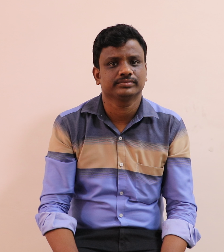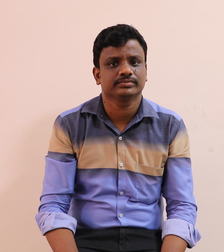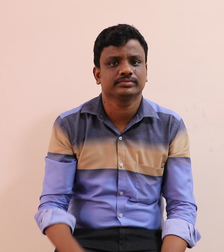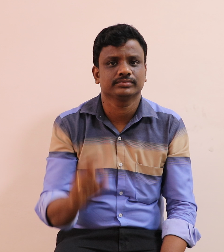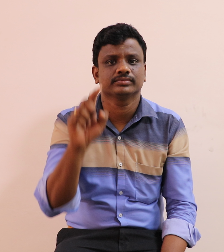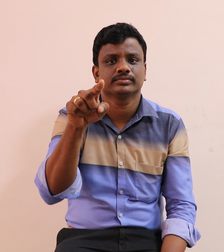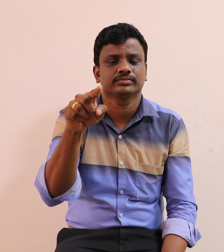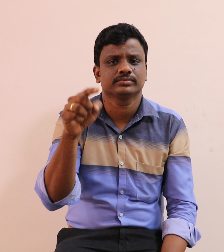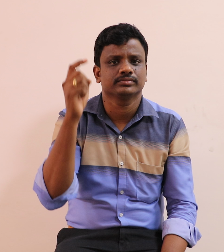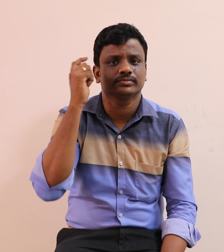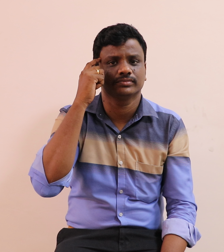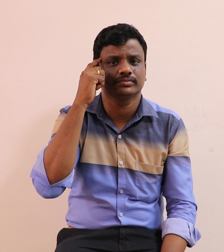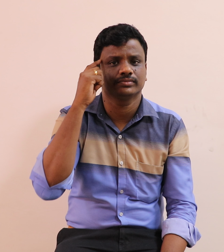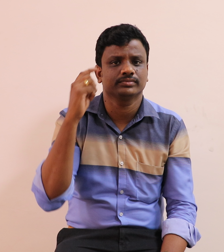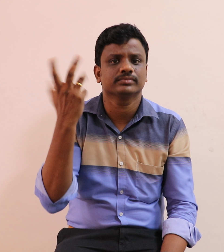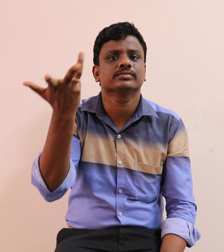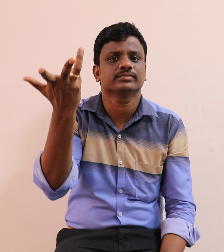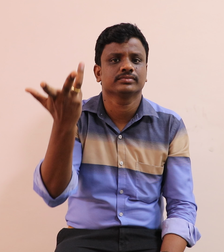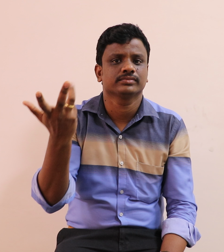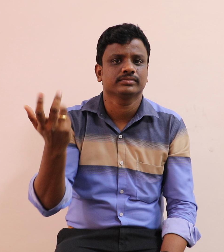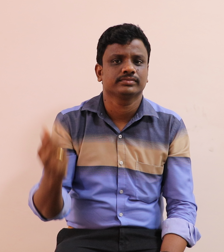what do you think